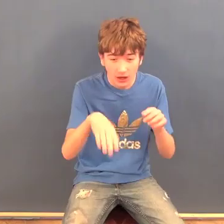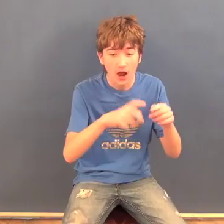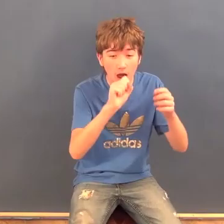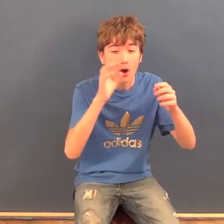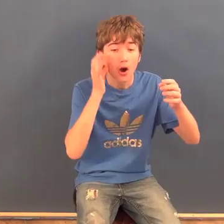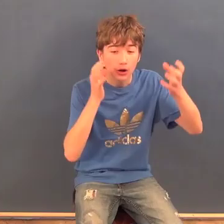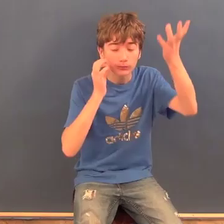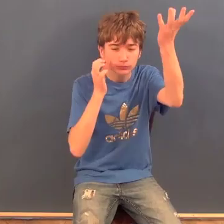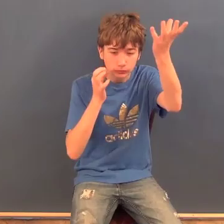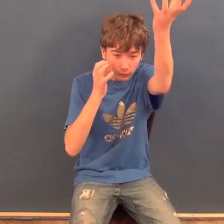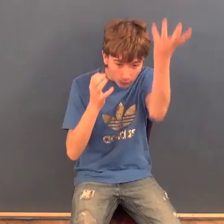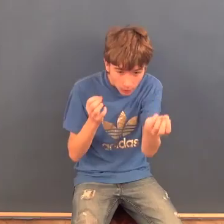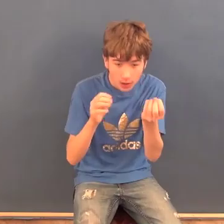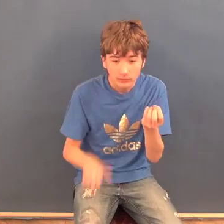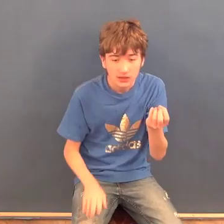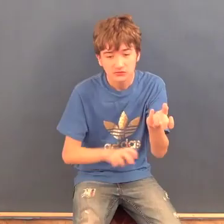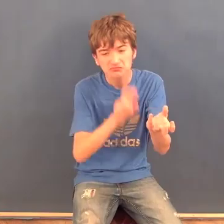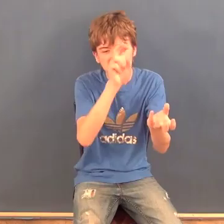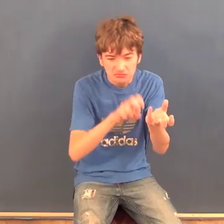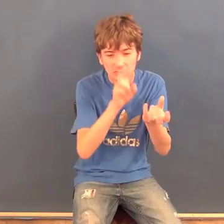A pies ujada pod gniazdem os.